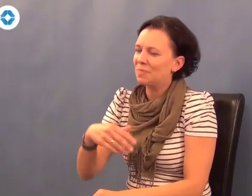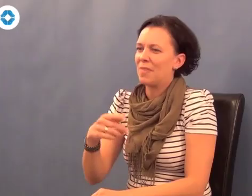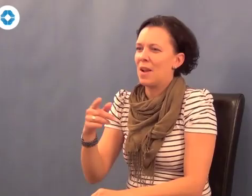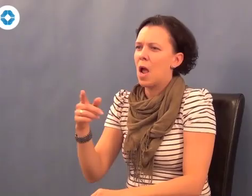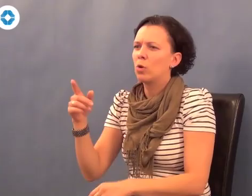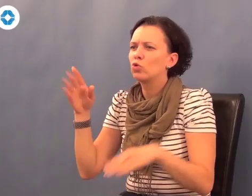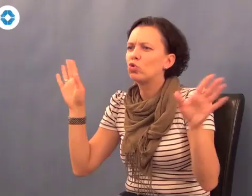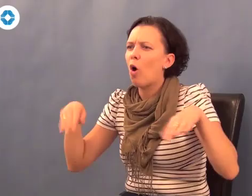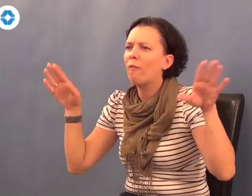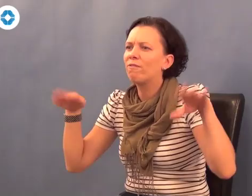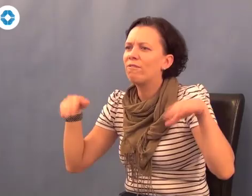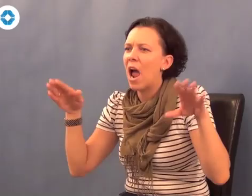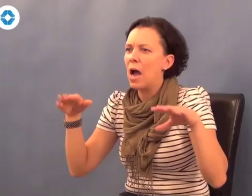Sowa, sowa.